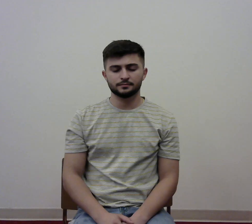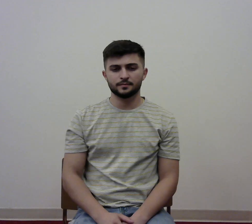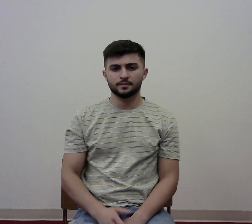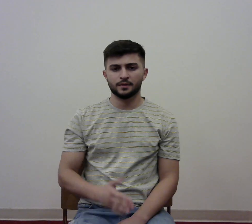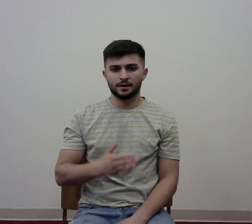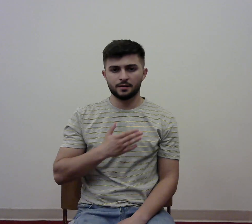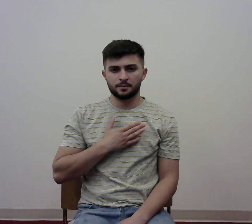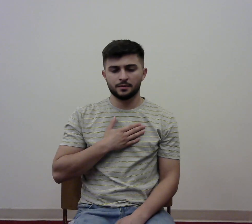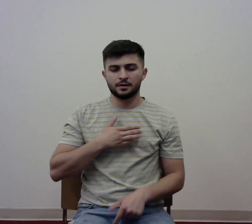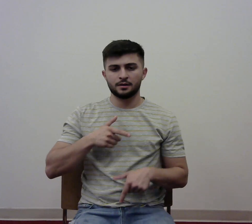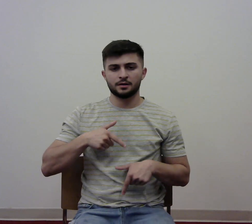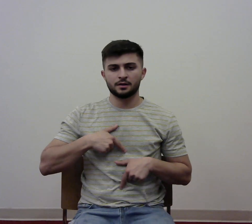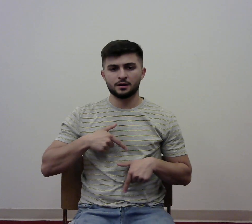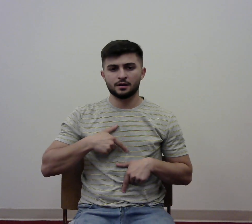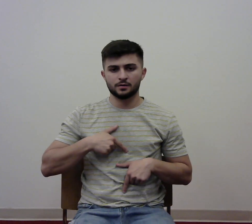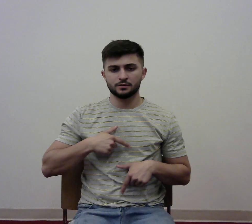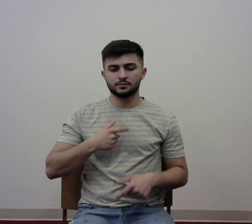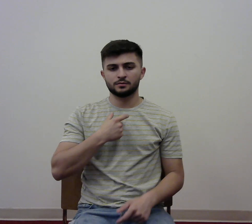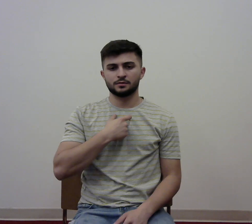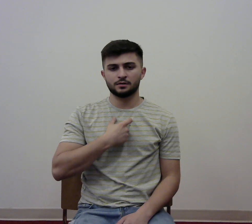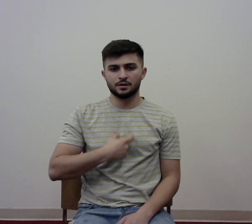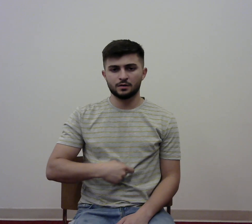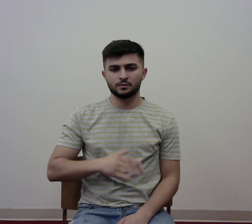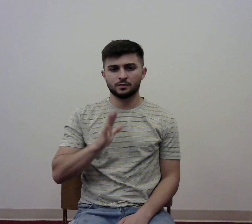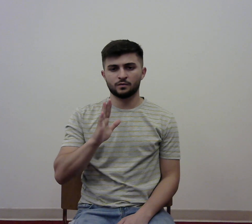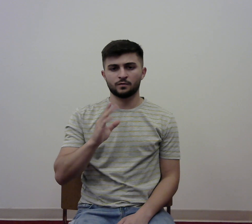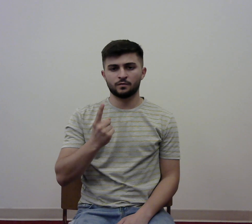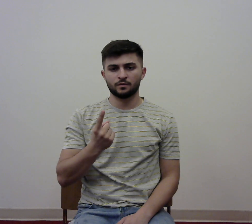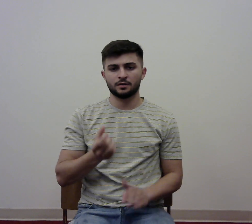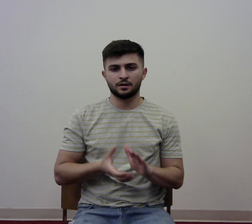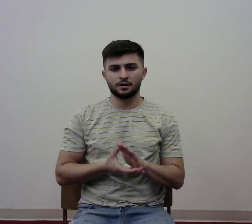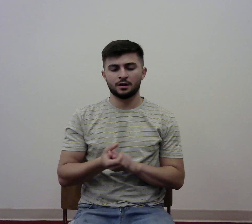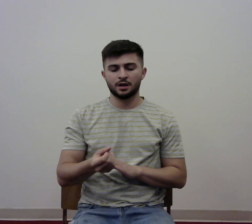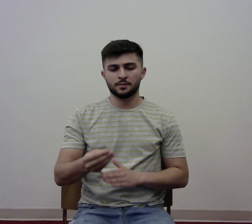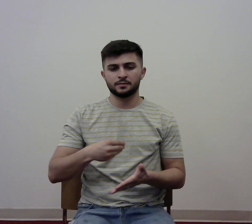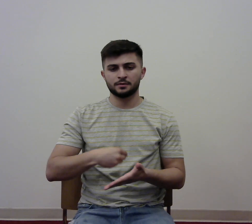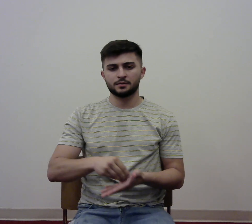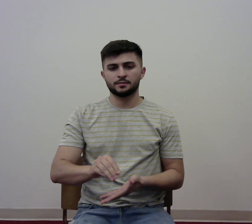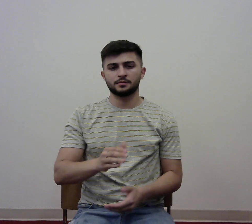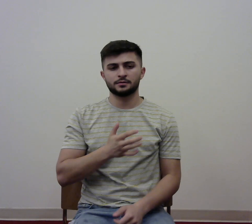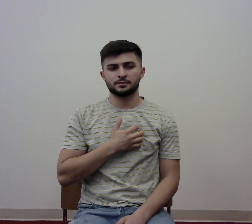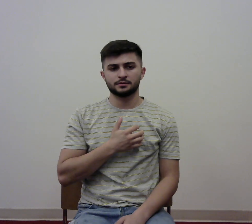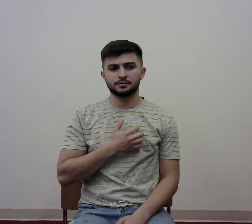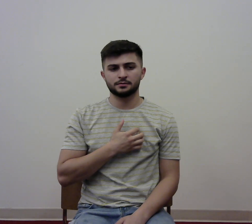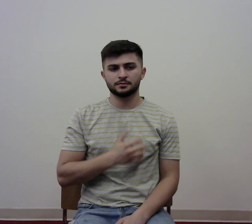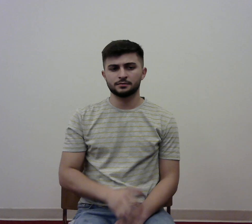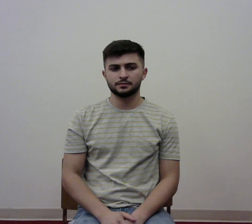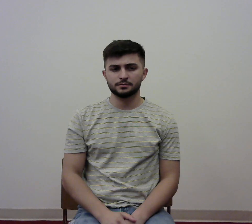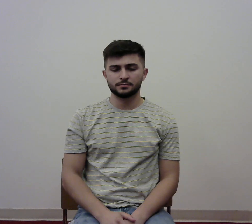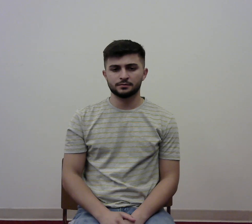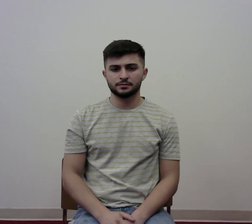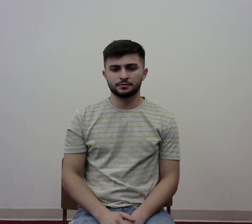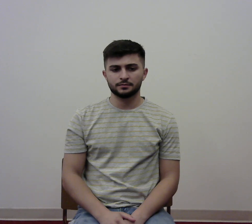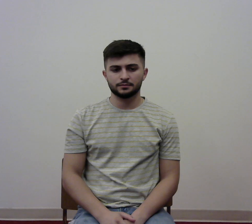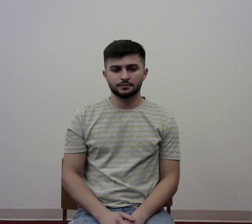Mən kostyum, qalstuk və ayaqqabı almaq istəyirəm